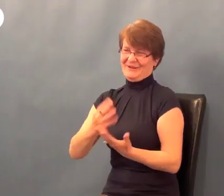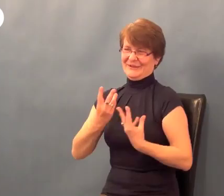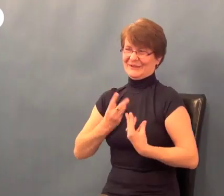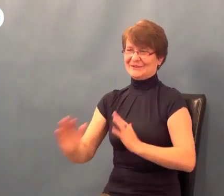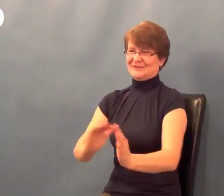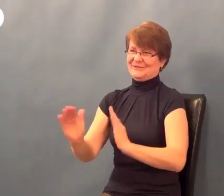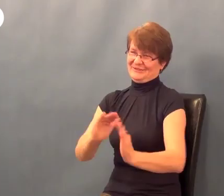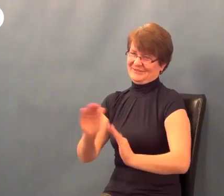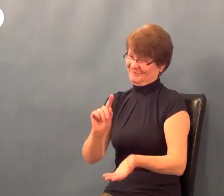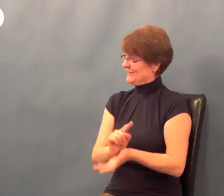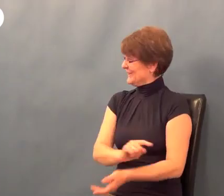Udało się zaopiekować.